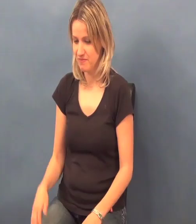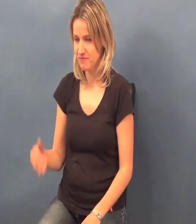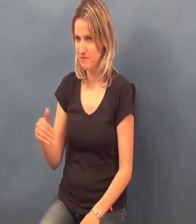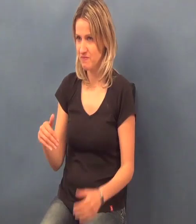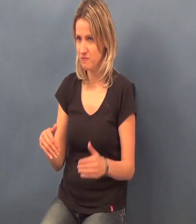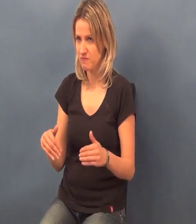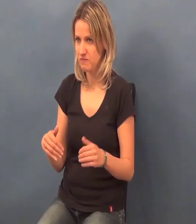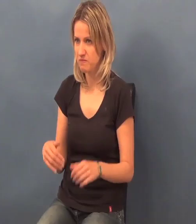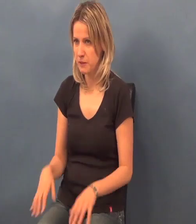Może.